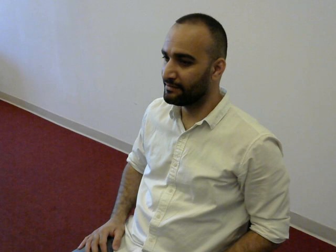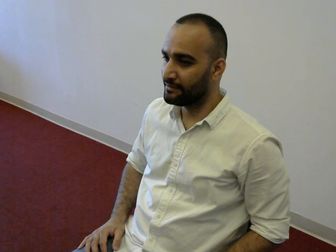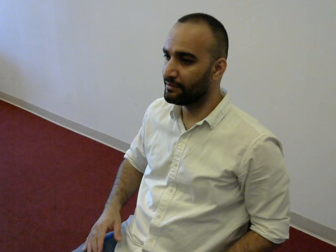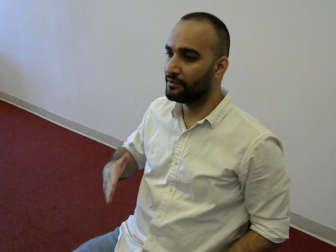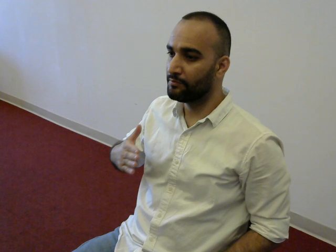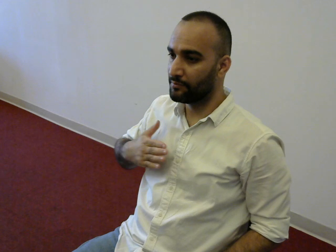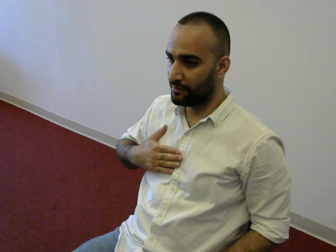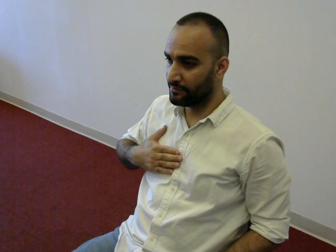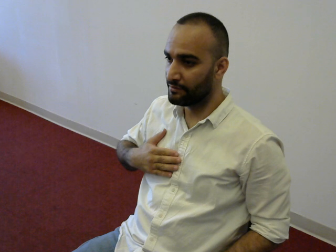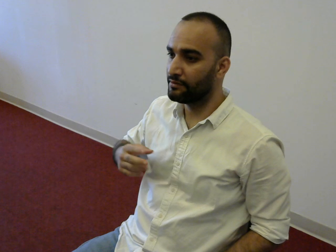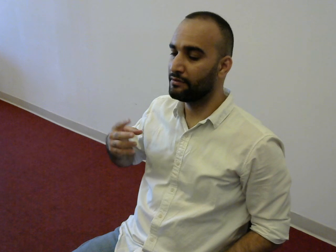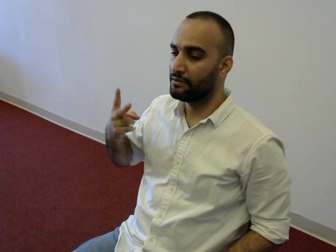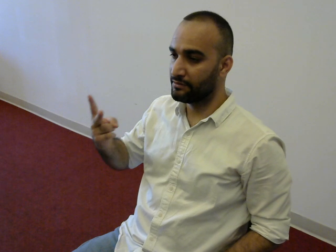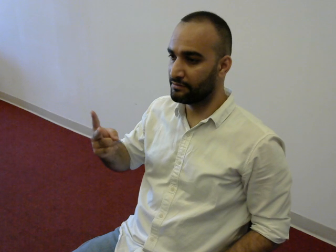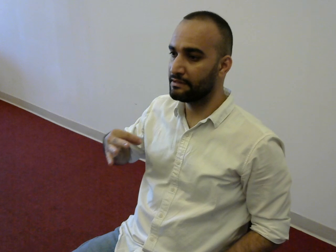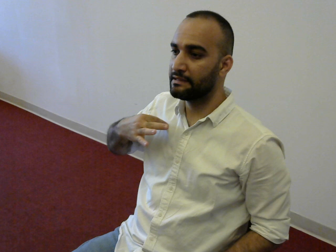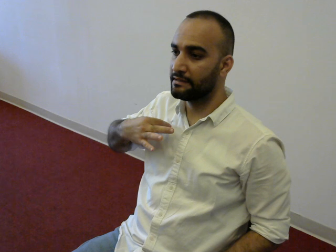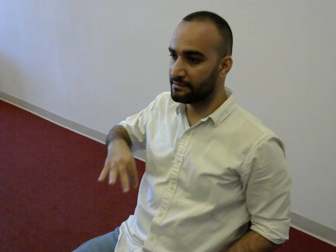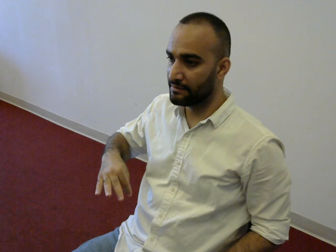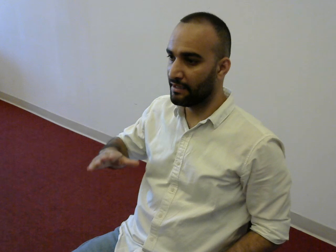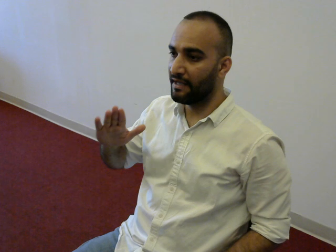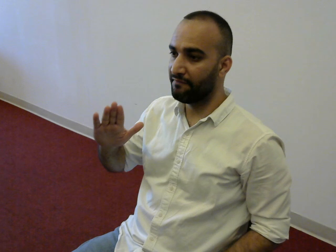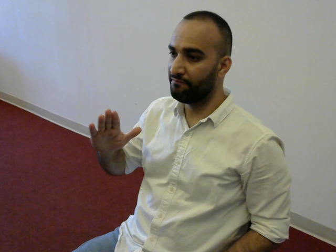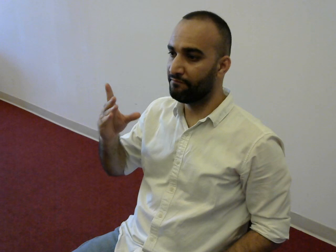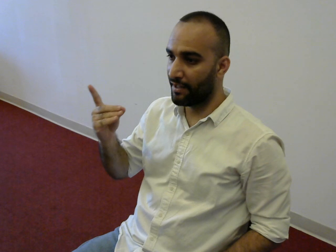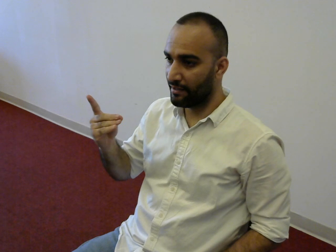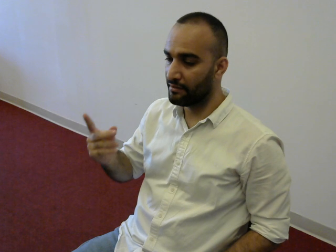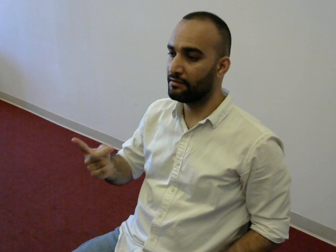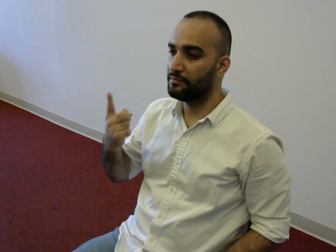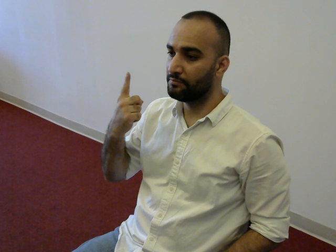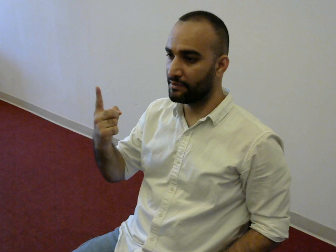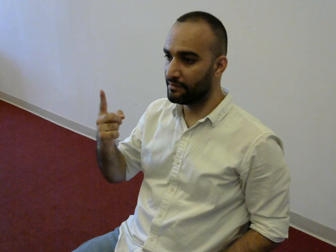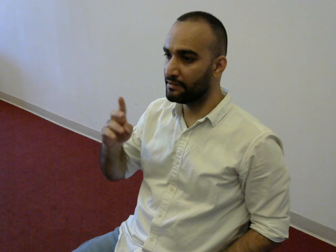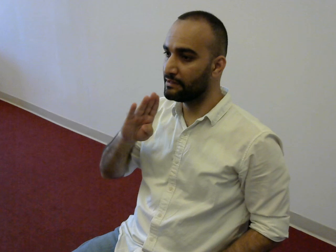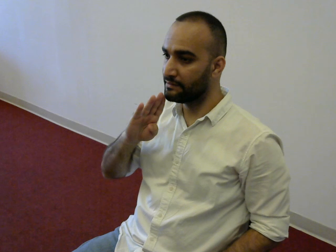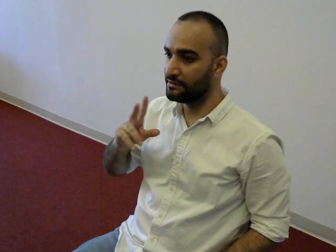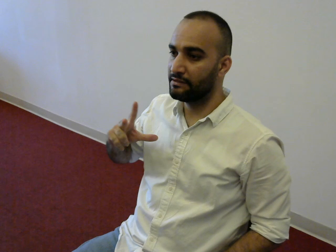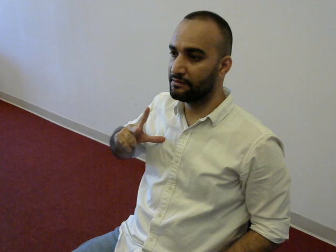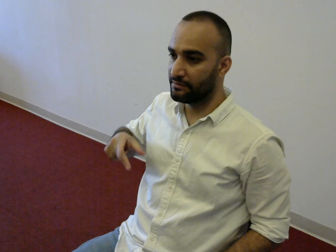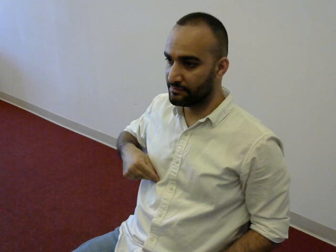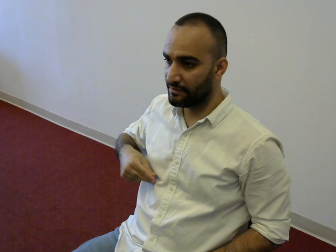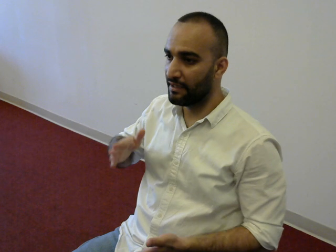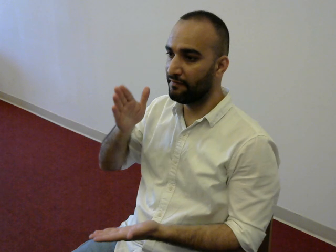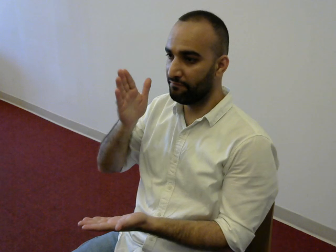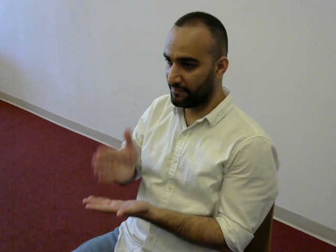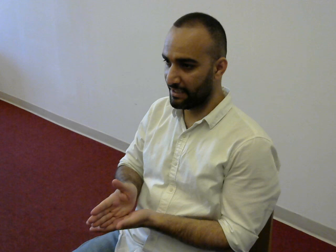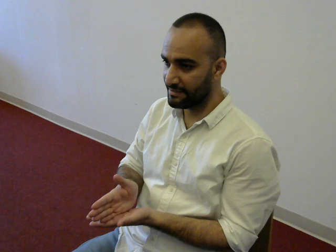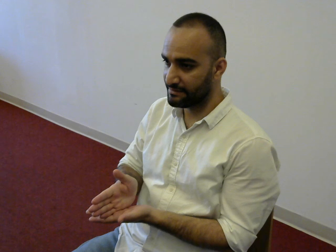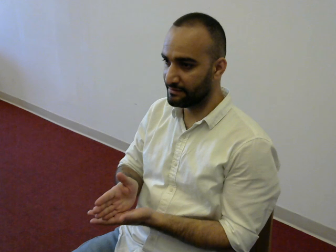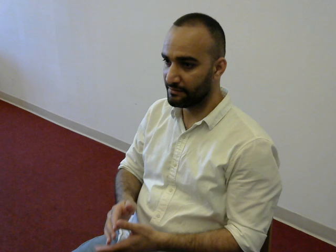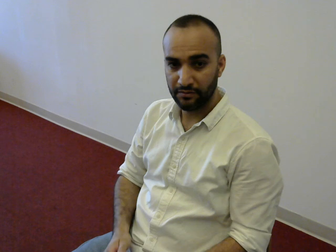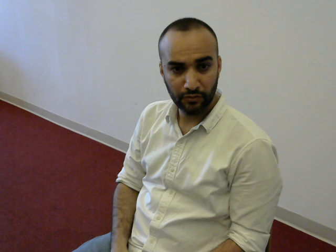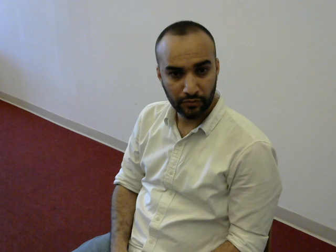Mənim 2 oğlum və 1 qızım var